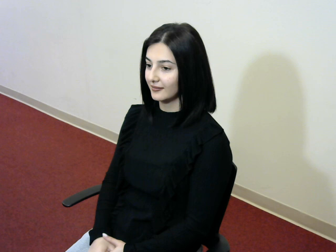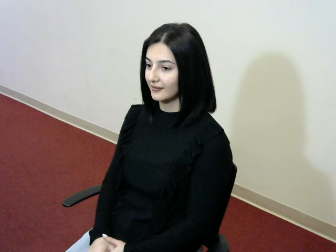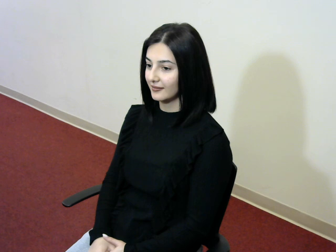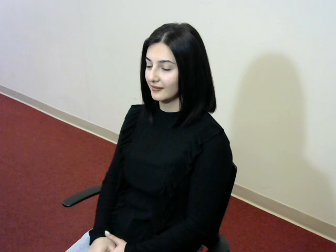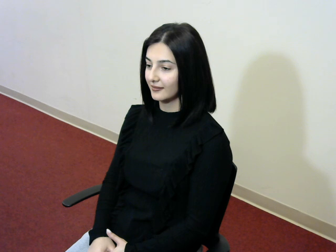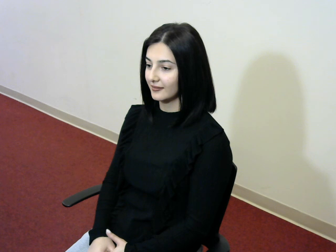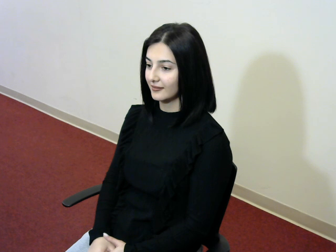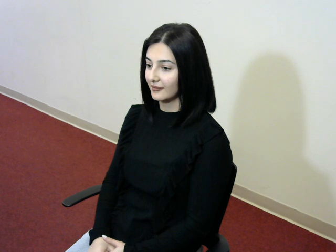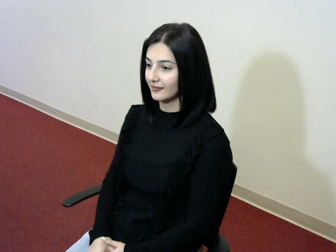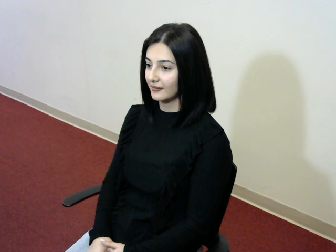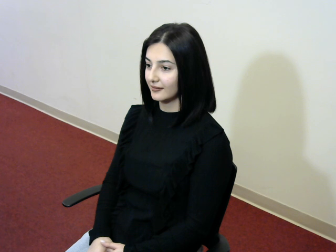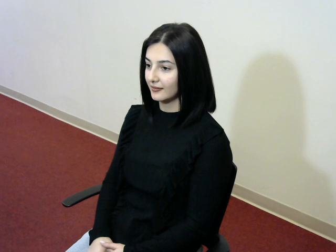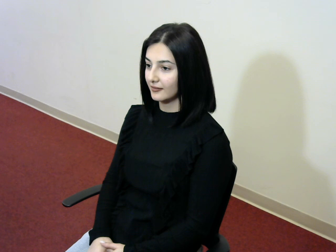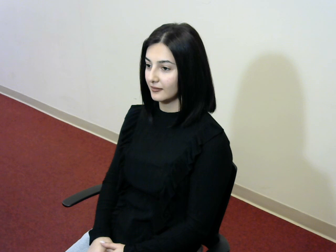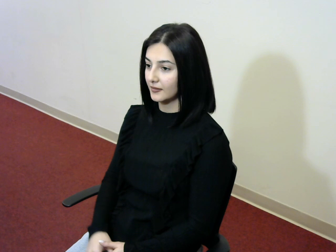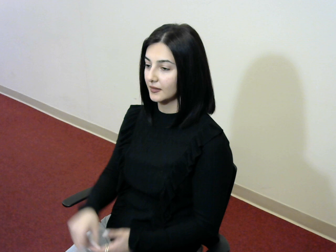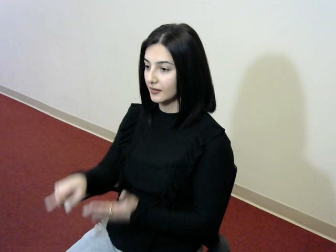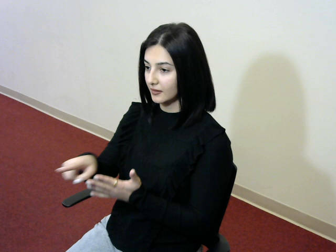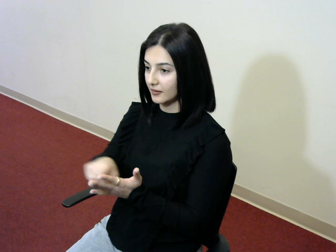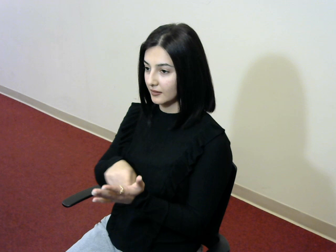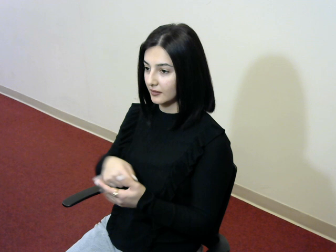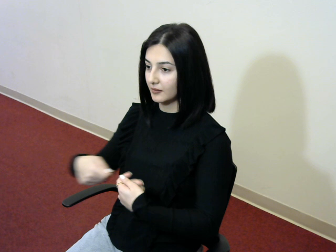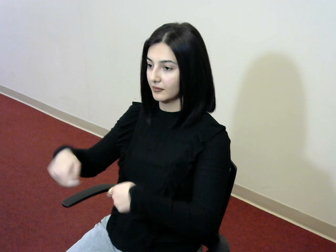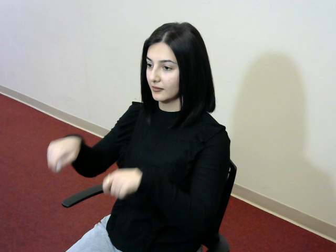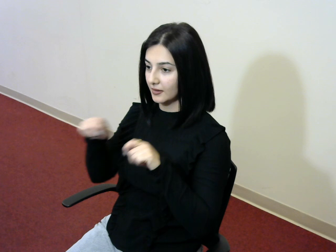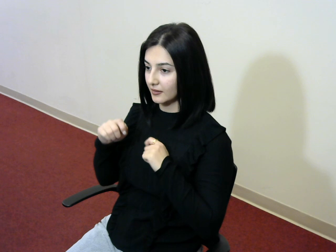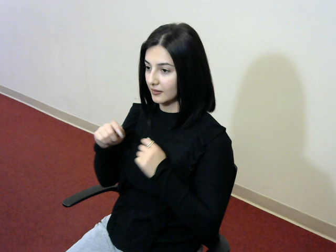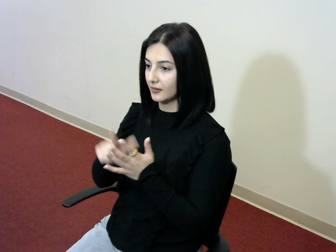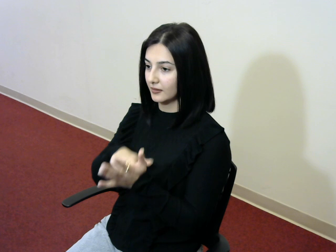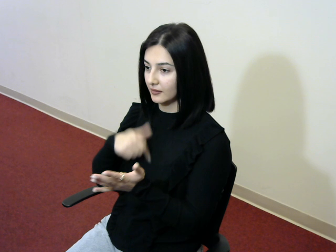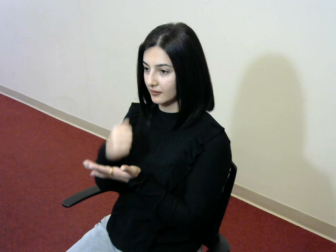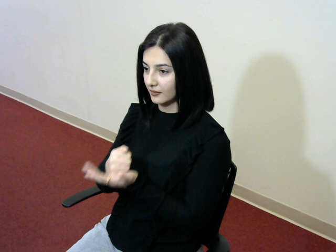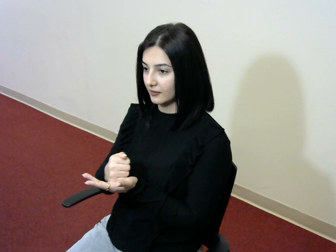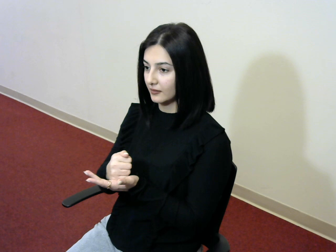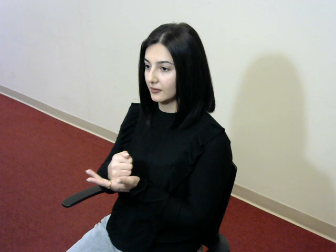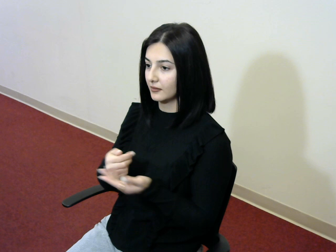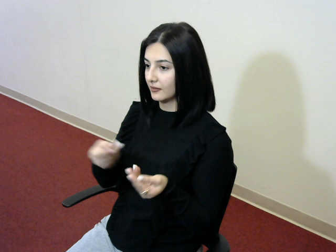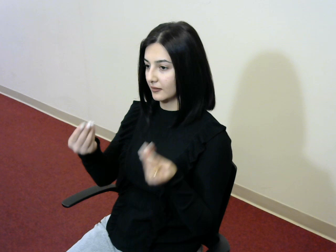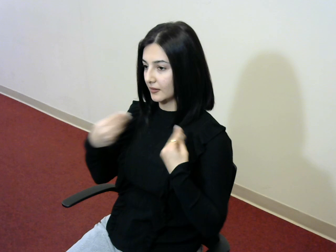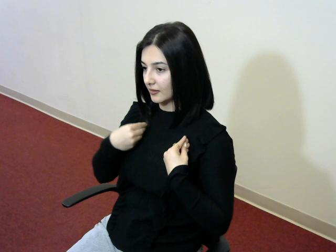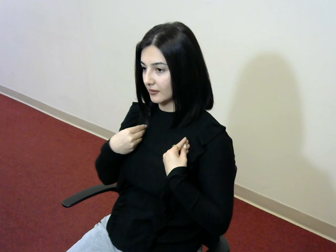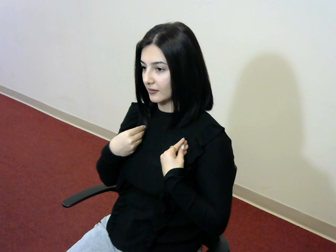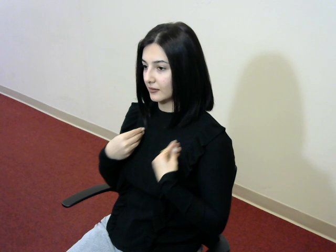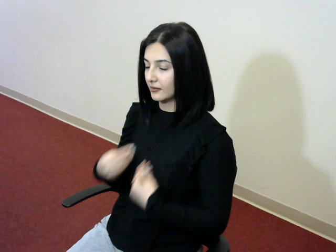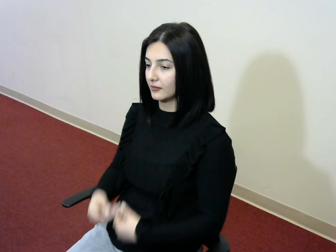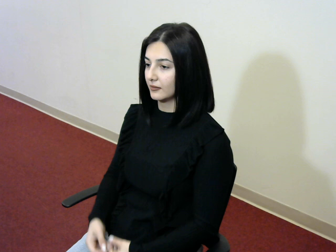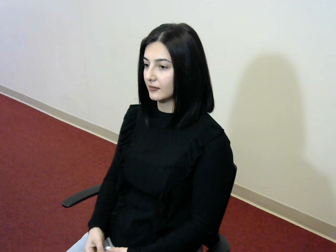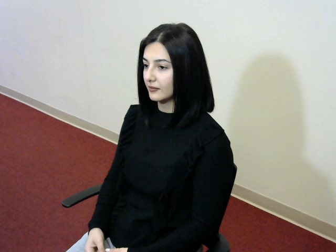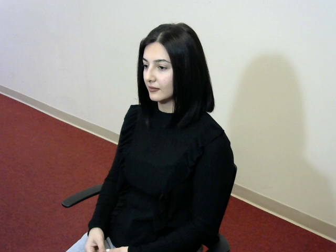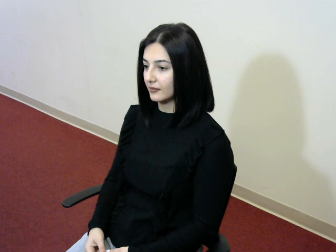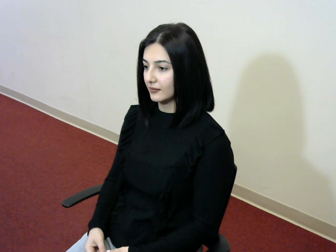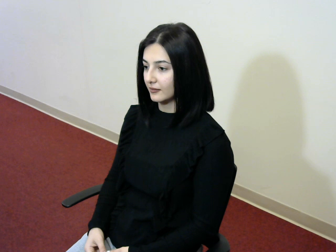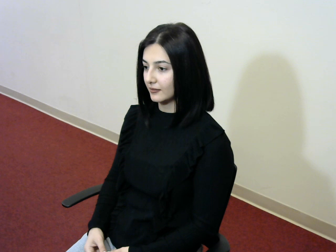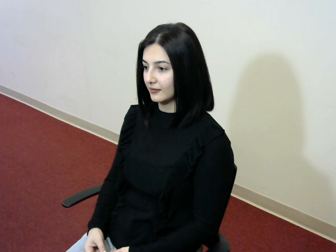Etibarnamə notariusda verilir